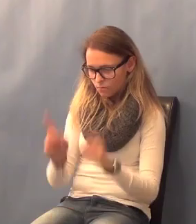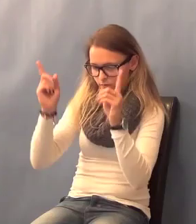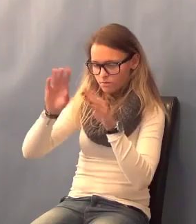Uwaga!